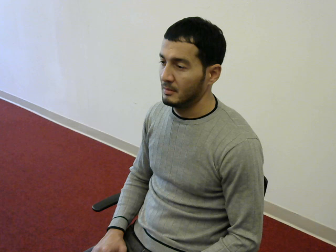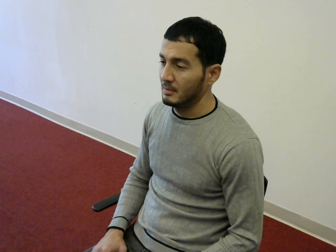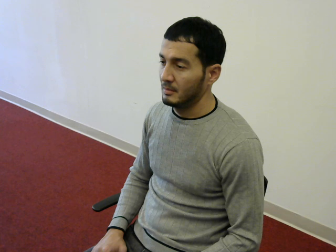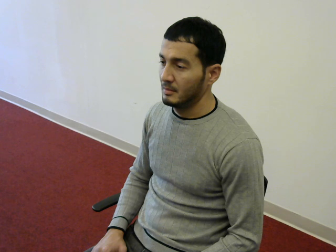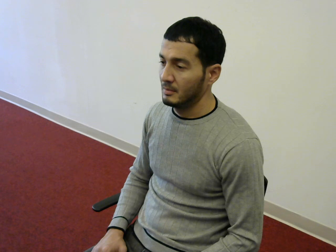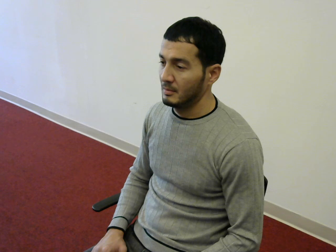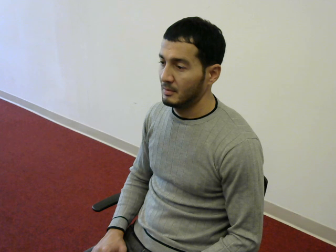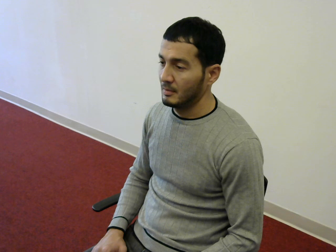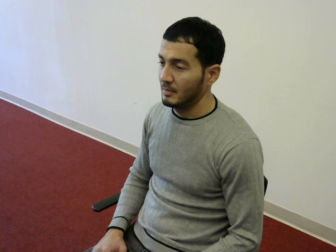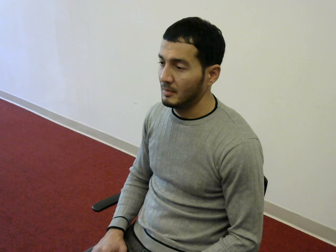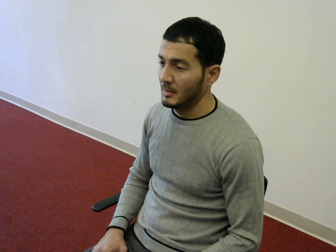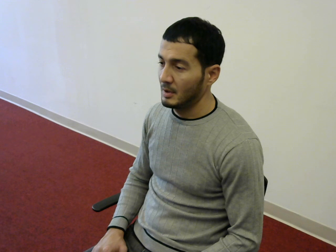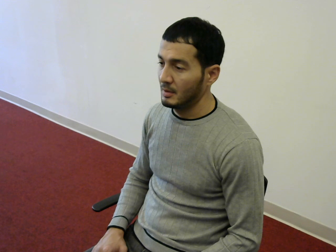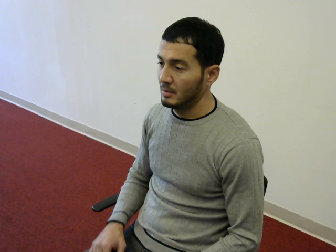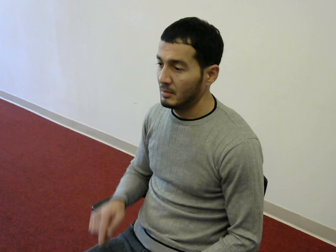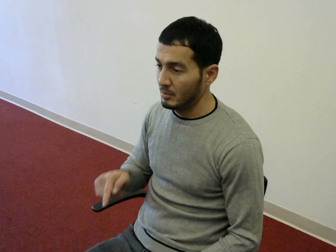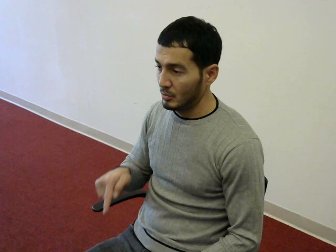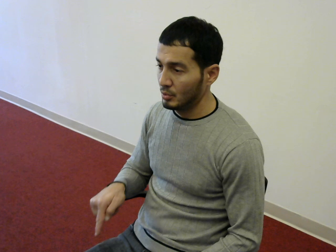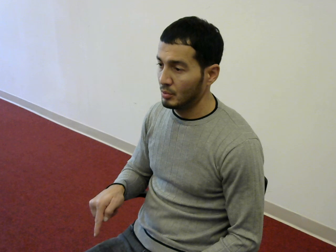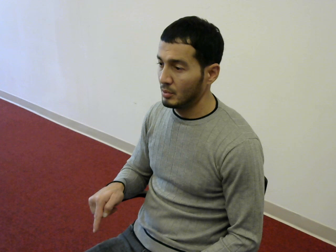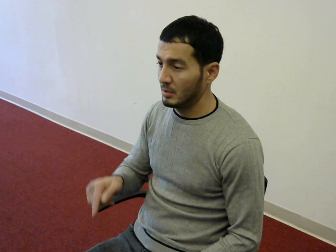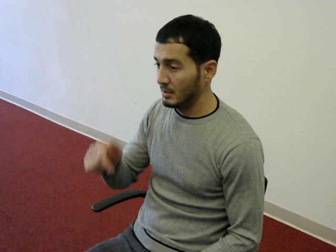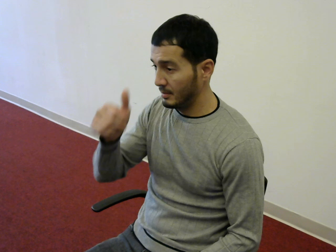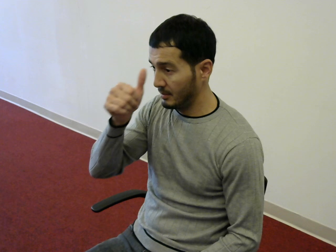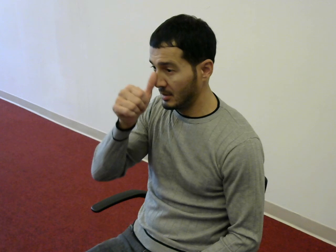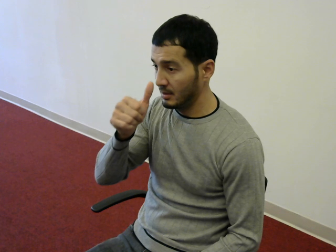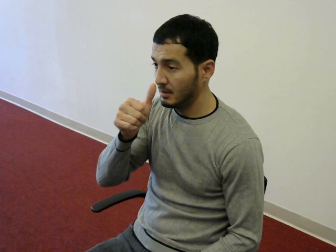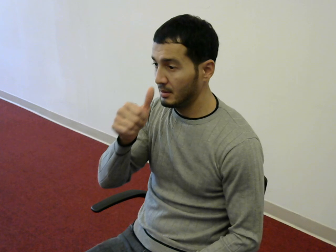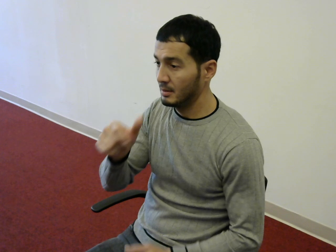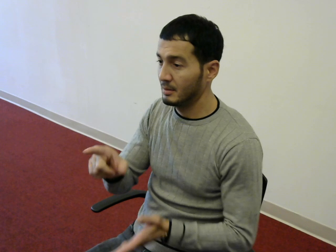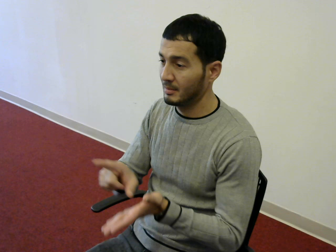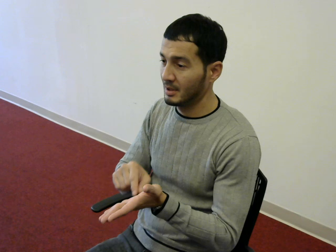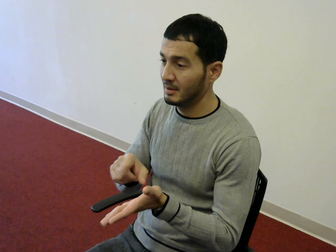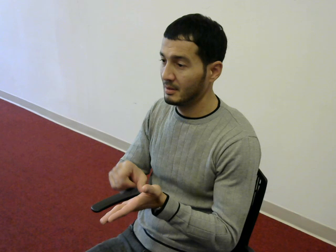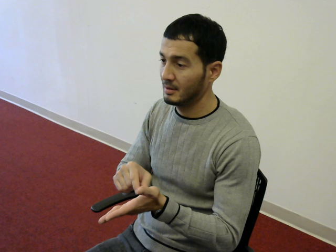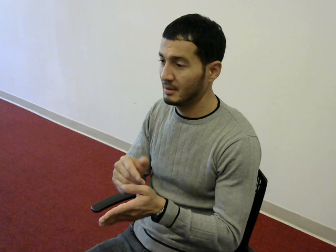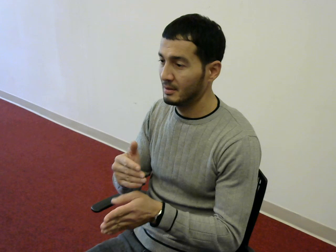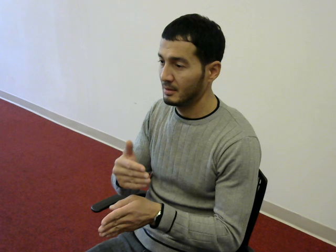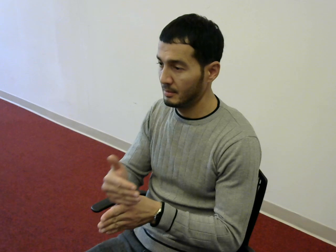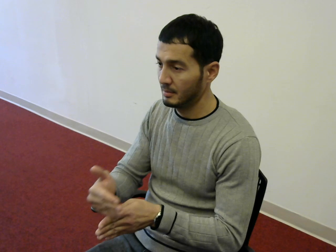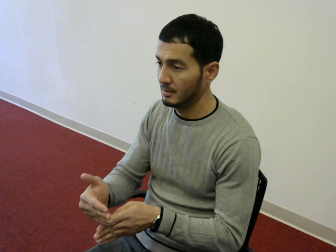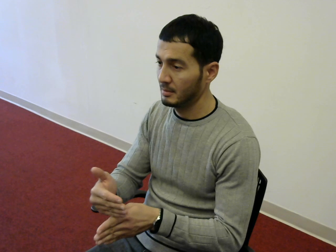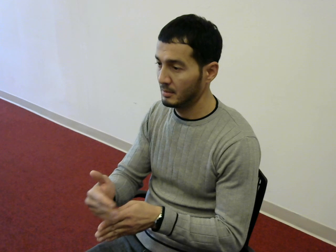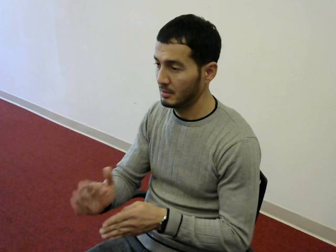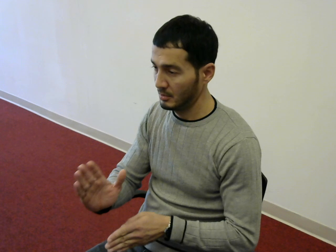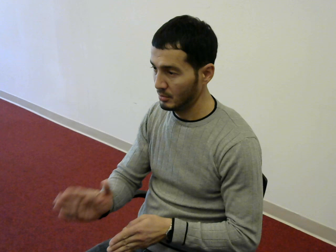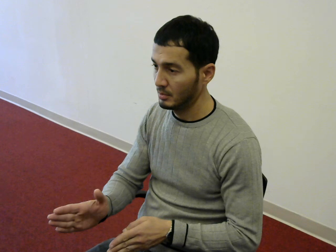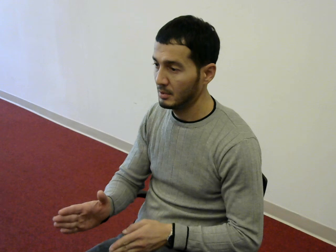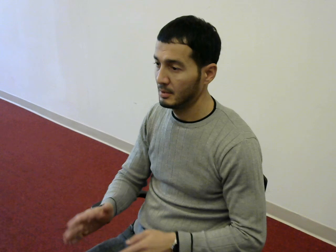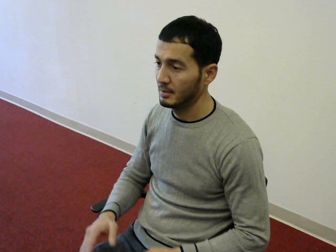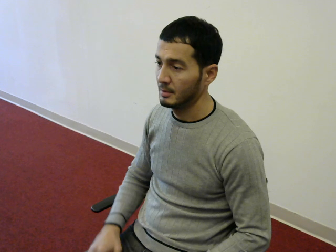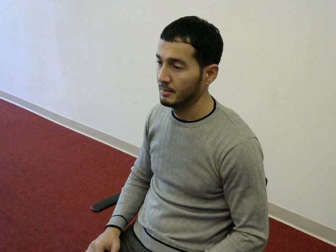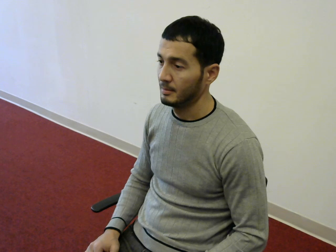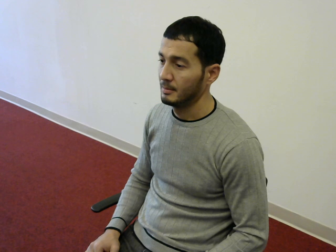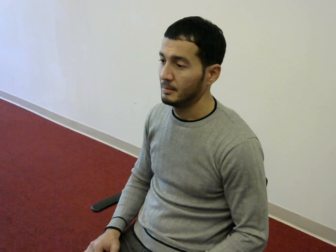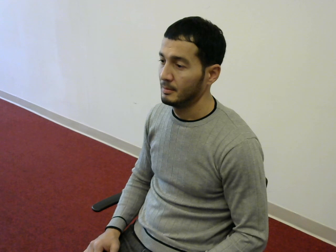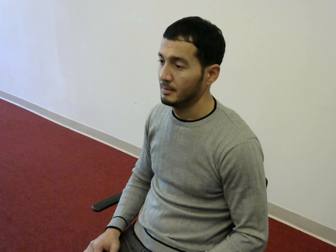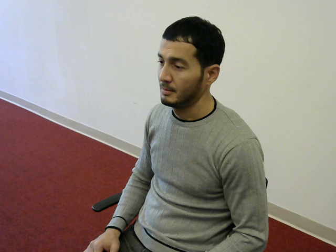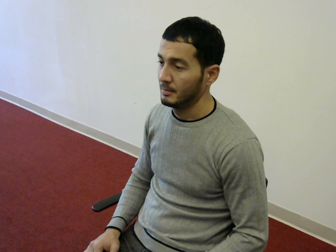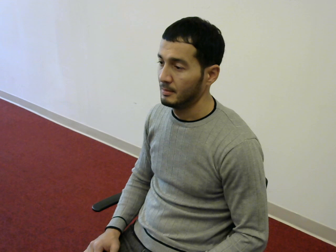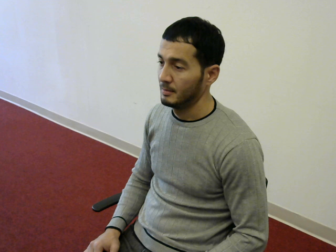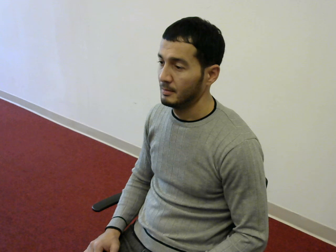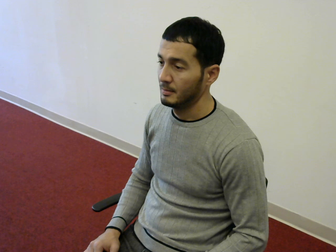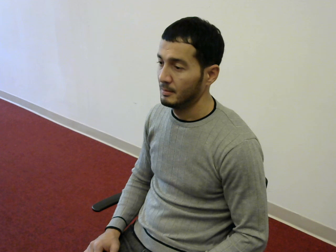Bu ay pensiyalar gecikəcək